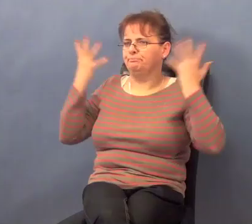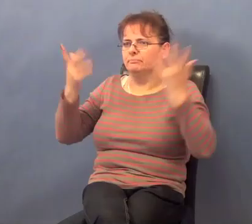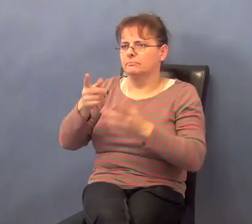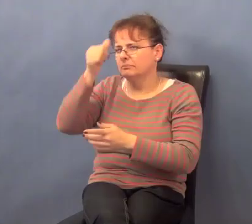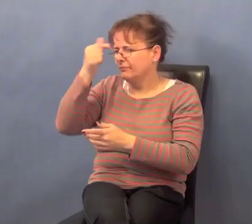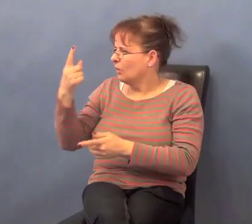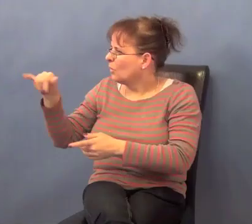Czujesz gorąco.